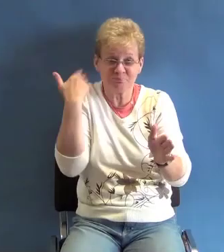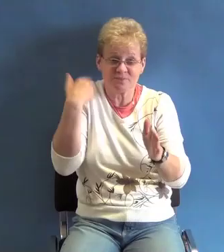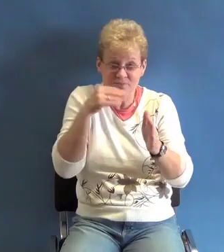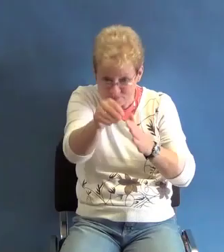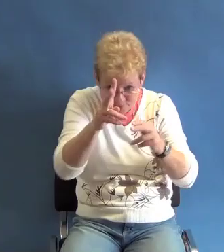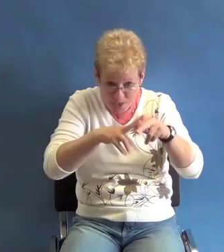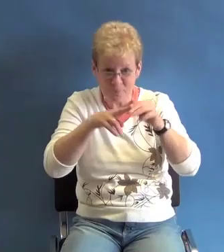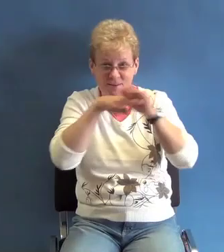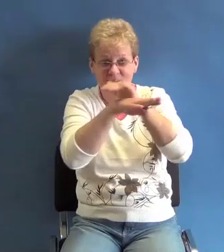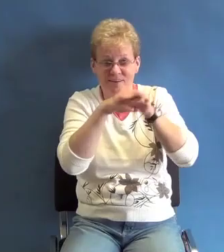Mówiłam ci wcześniej, migałam ci.